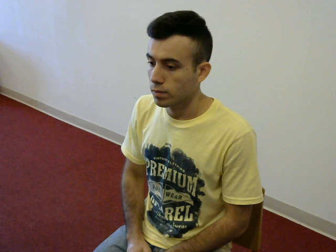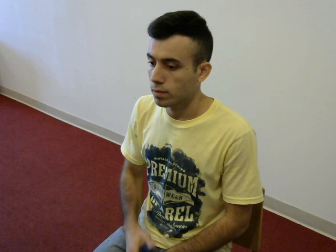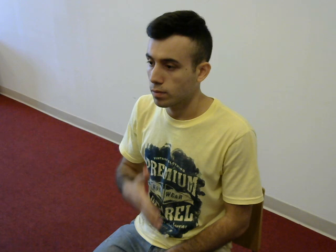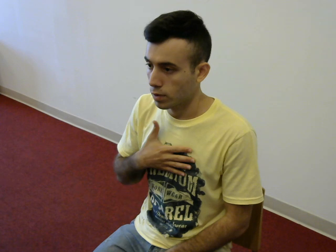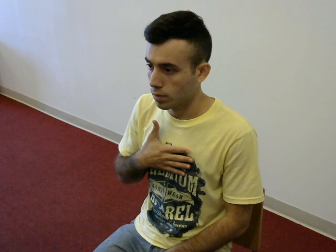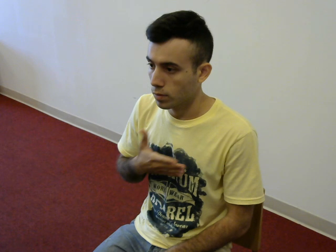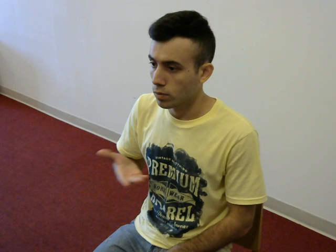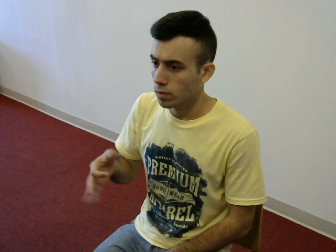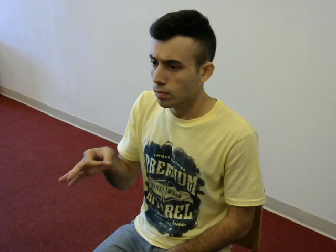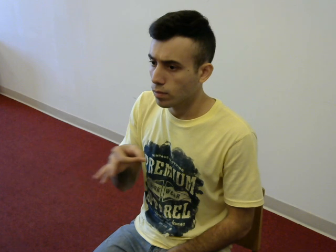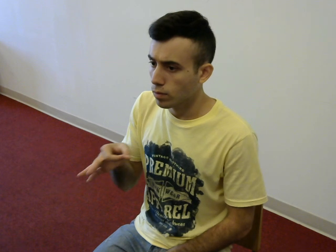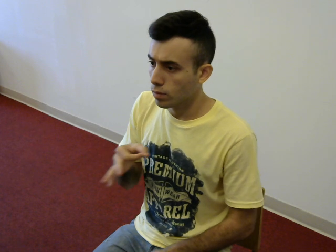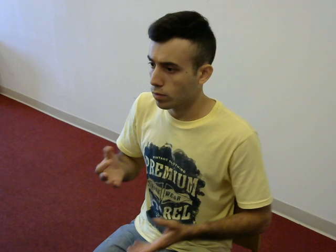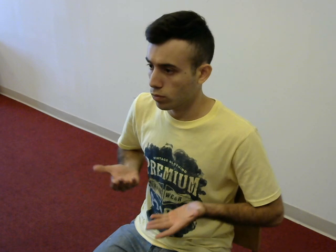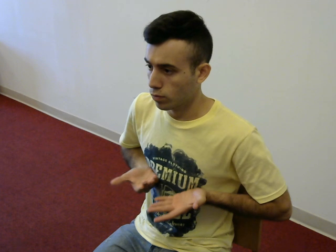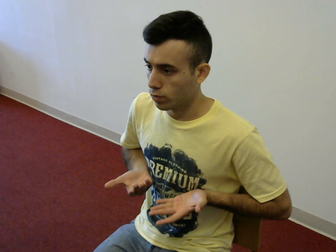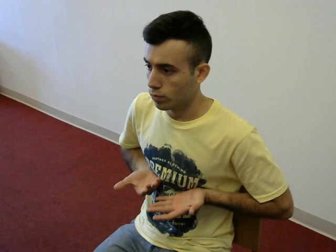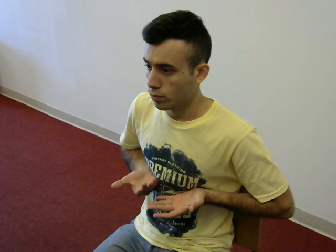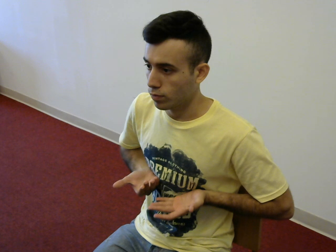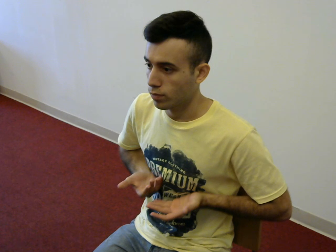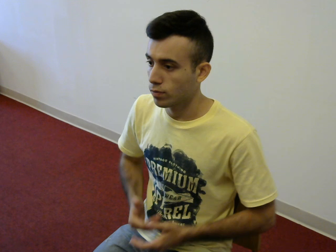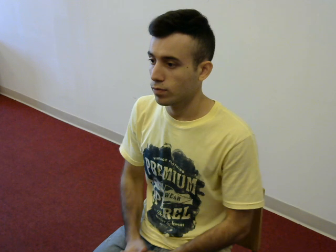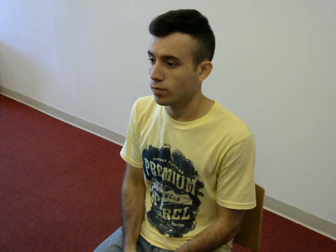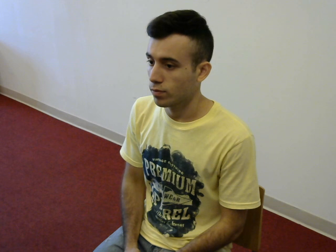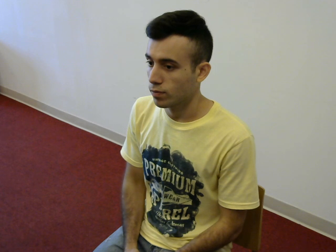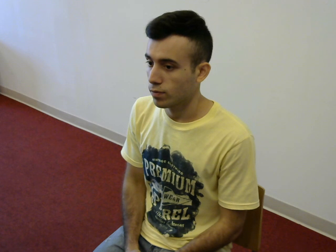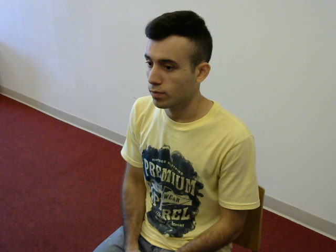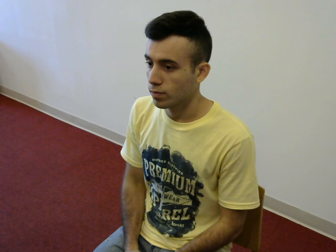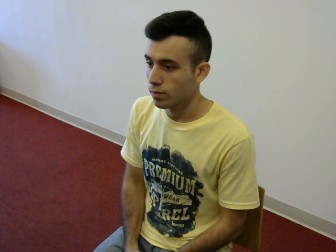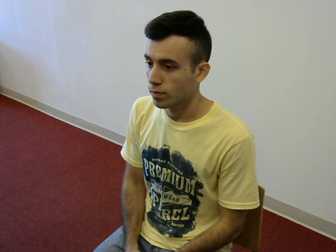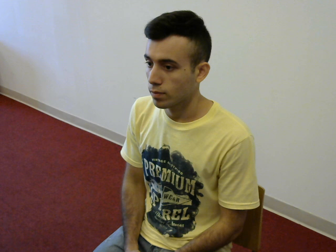Mən rayonda yaşayıram